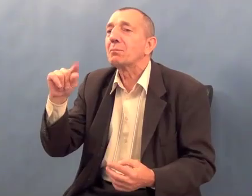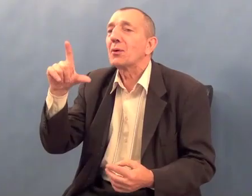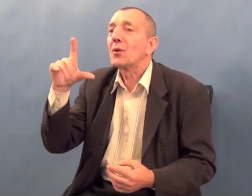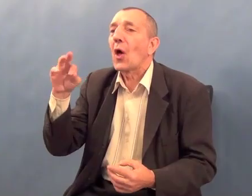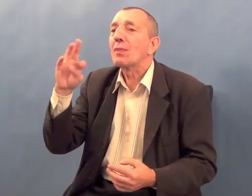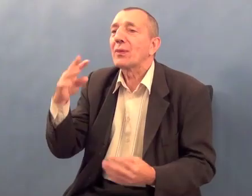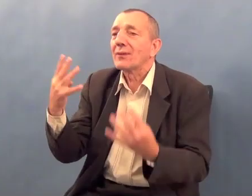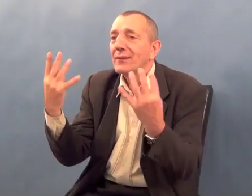P.Ł.O.T.